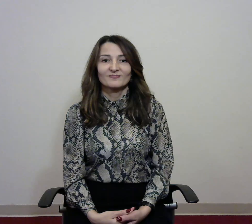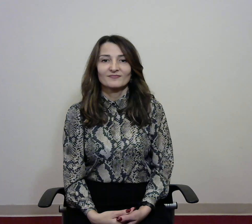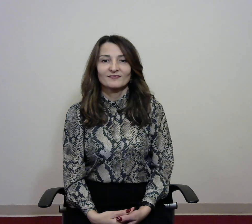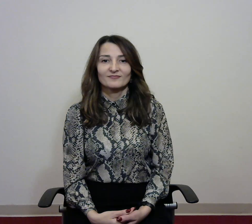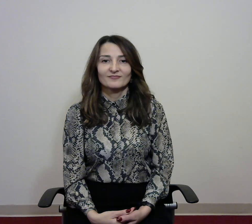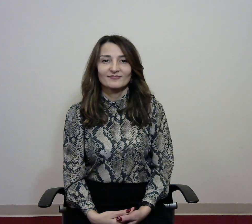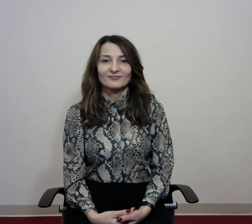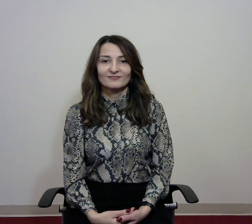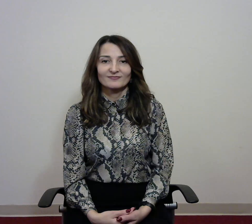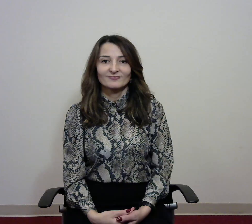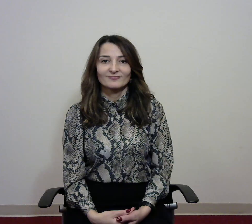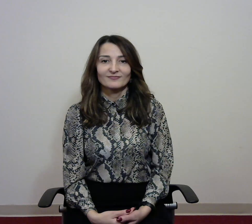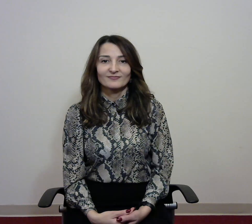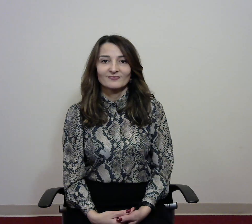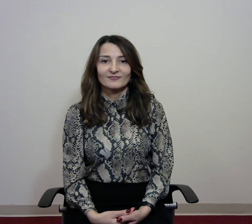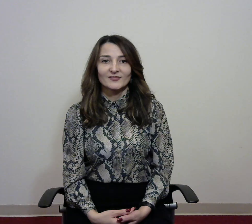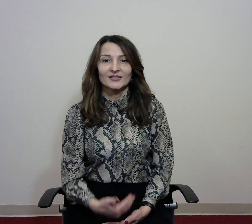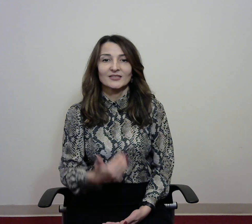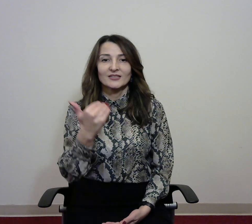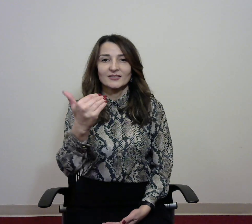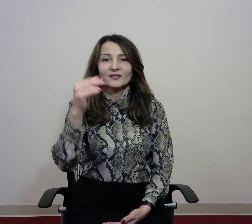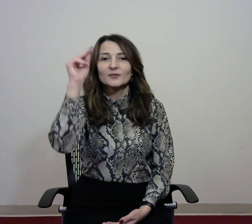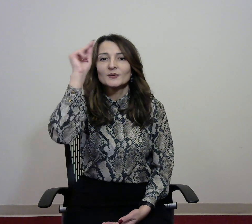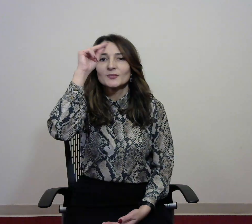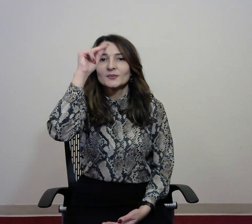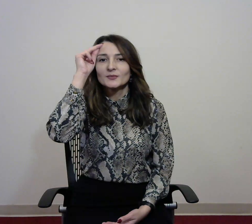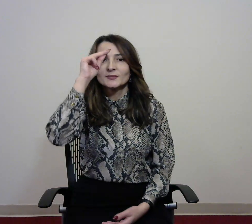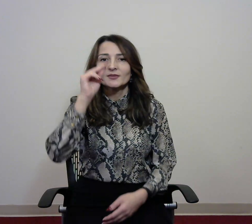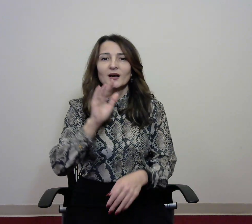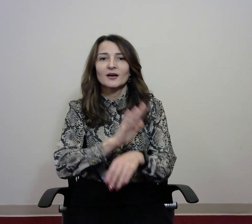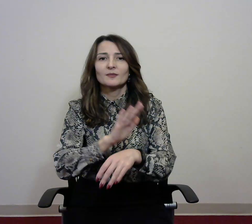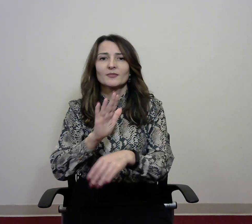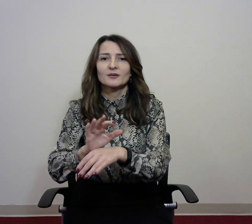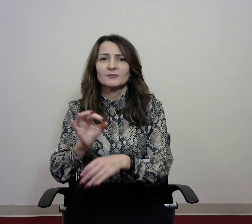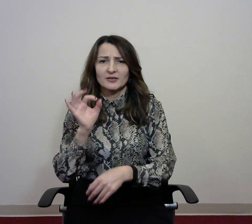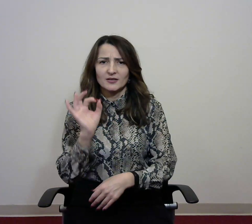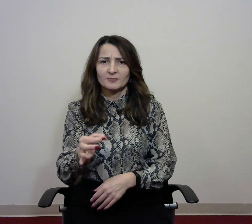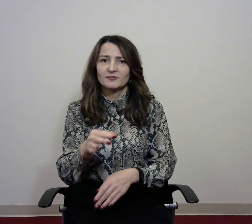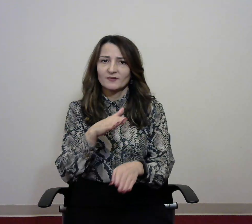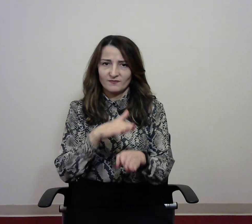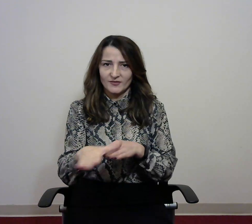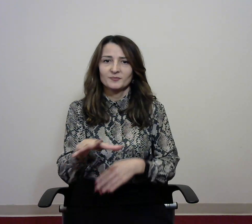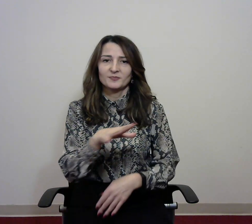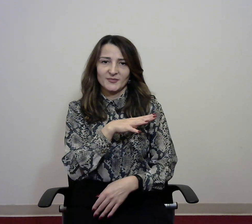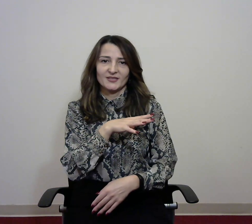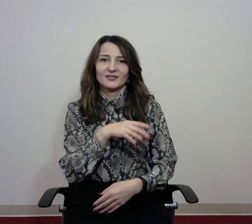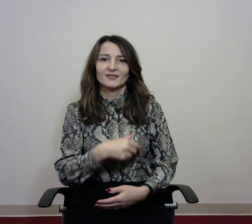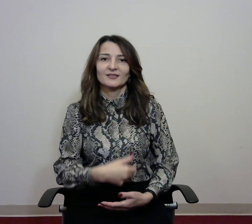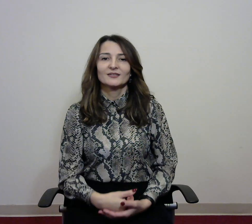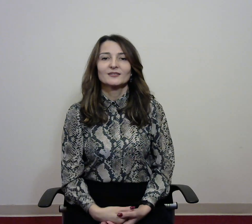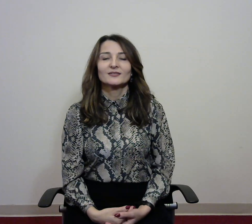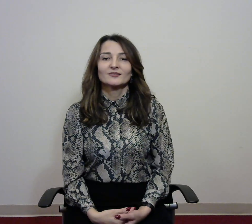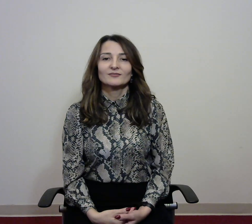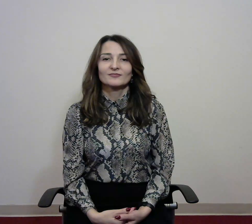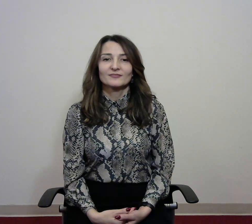Sənin şagirdin tapşırıqları düzgün yerinə yetirib